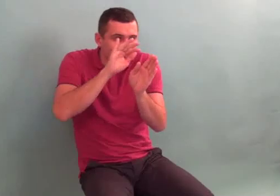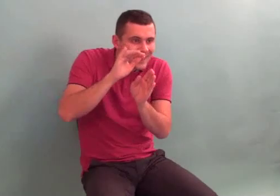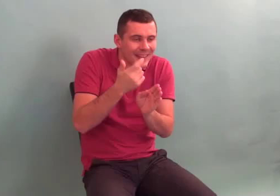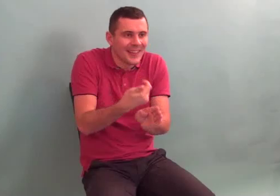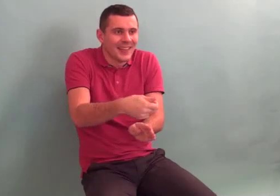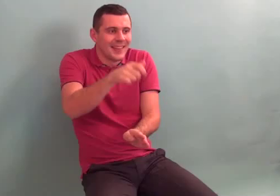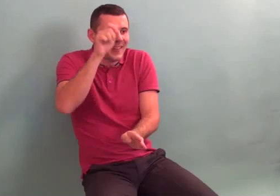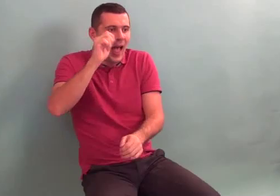Bierze zamach.